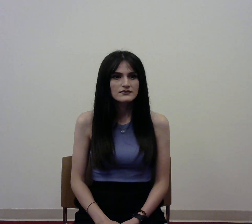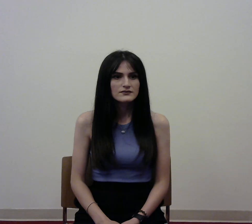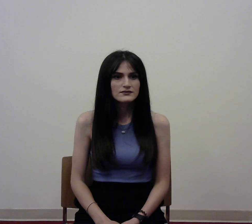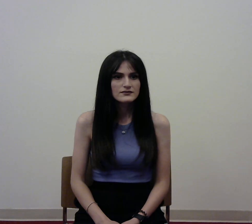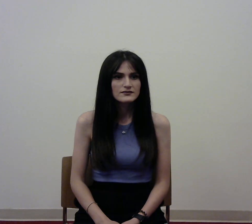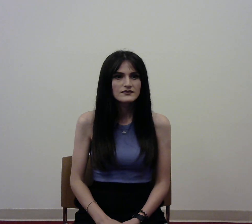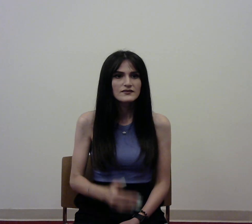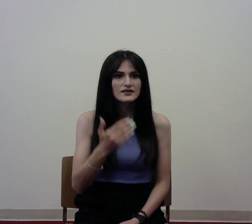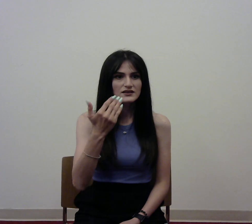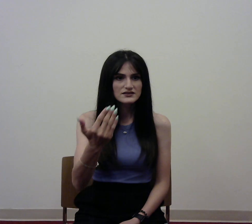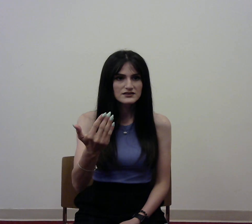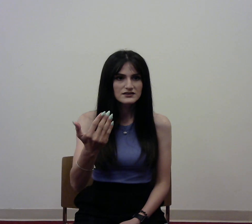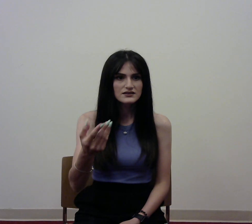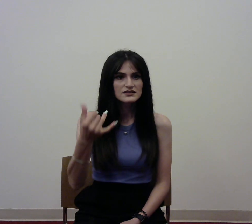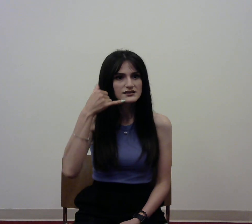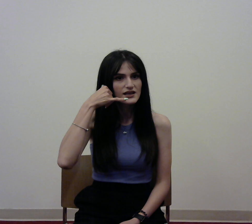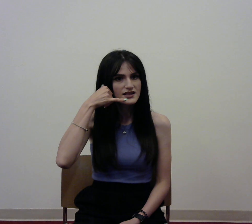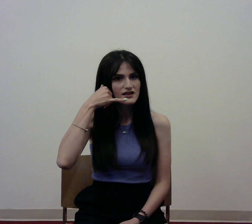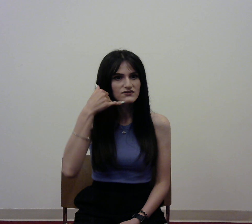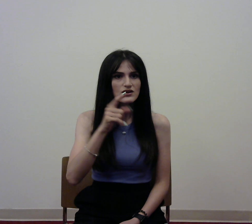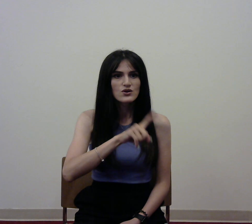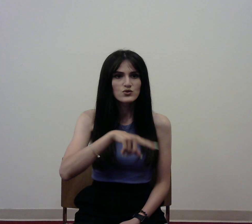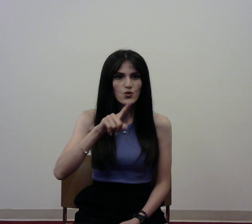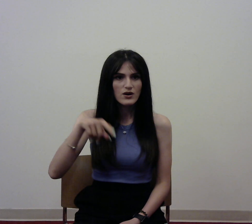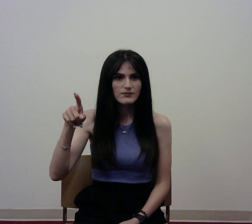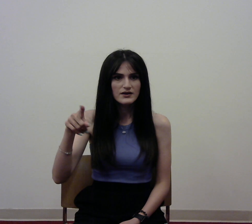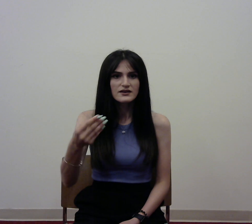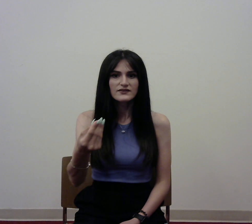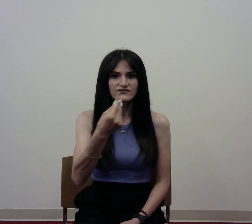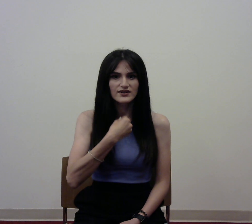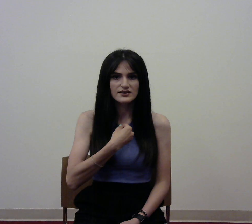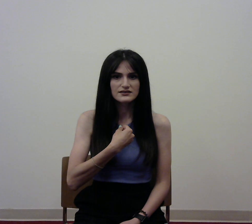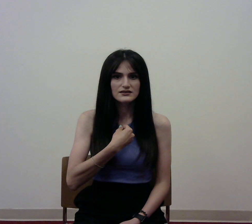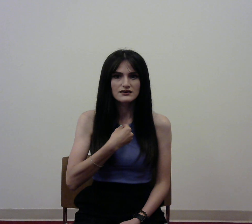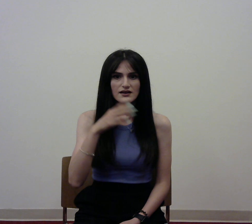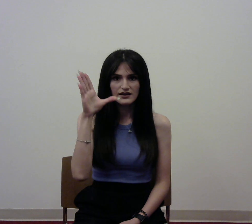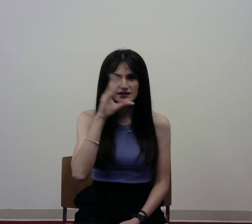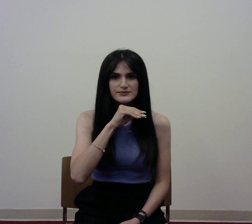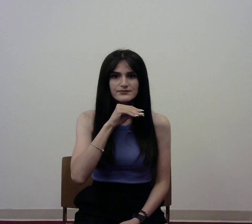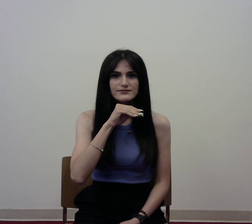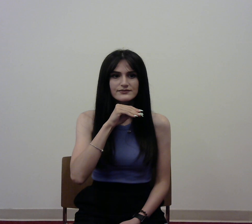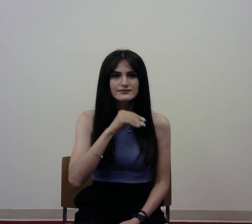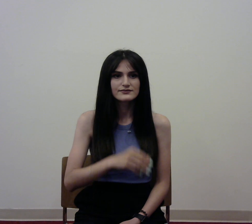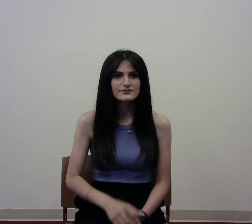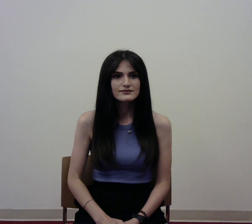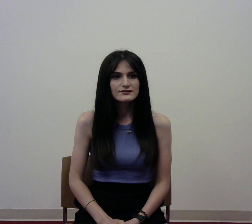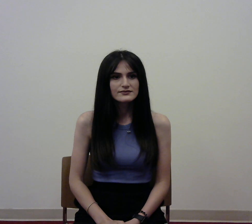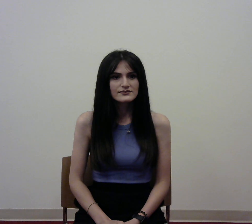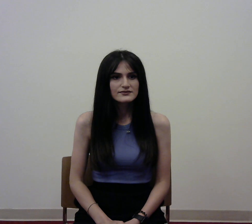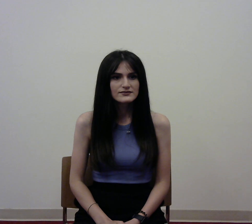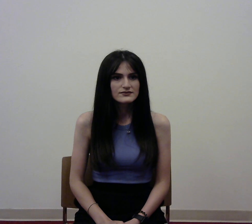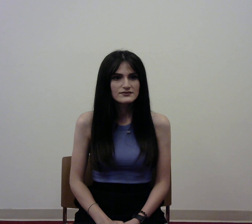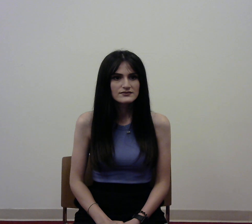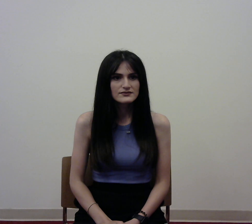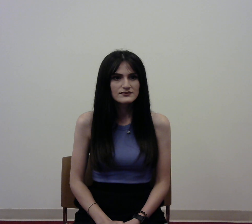Siz telefon nömrənizi verə bilərsinizmi?